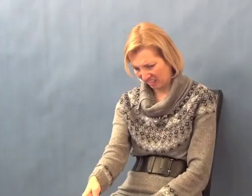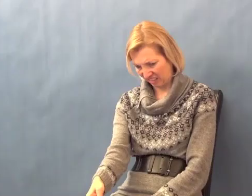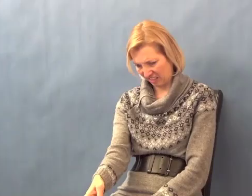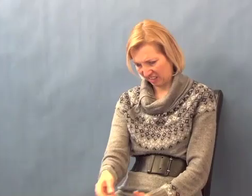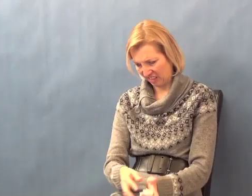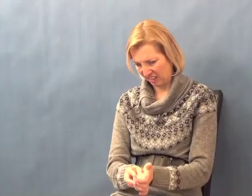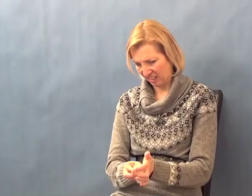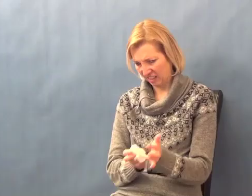Co to?